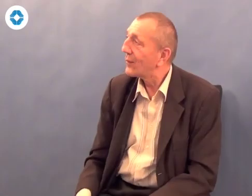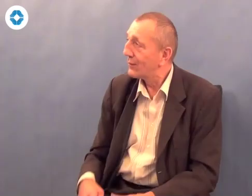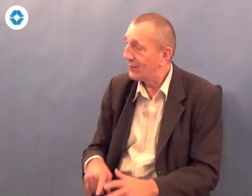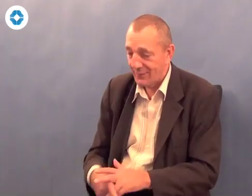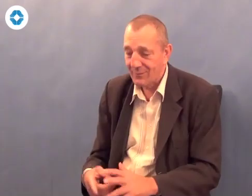Dziura, aha.